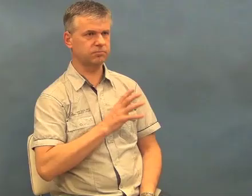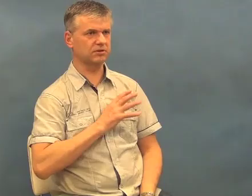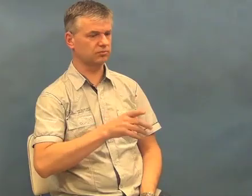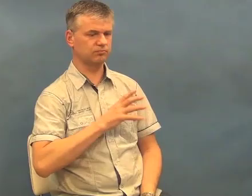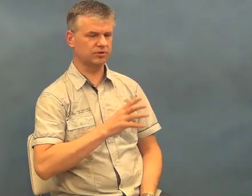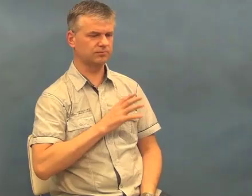To niebezpieczne.